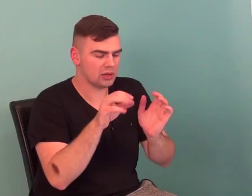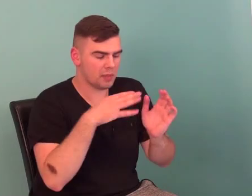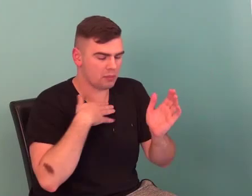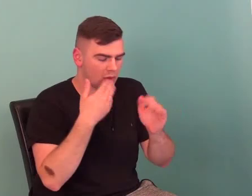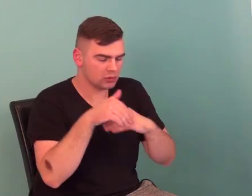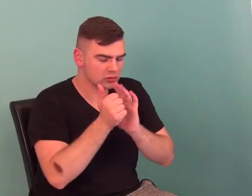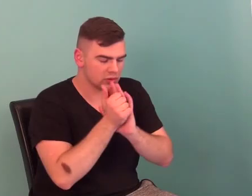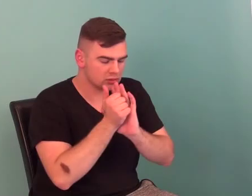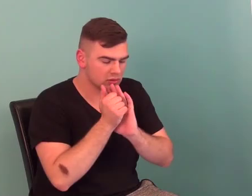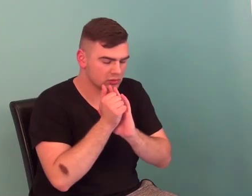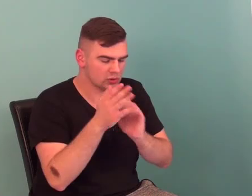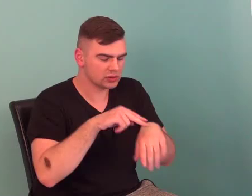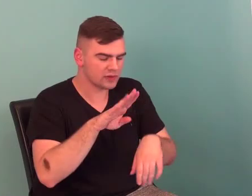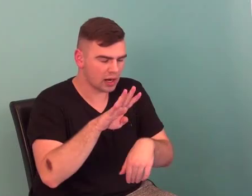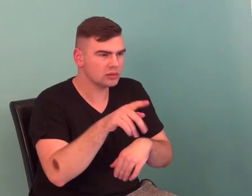Kończę o szesnastej, o czwartej.